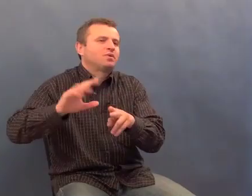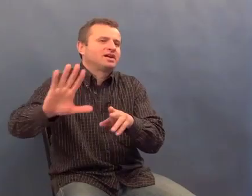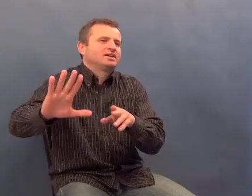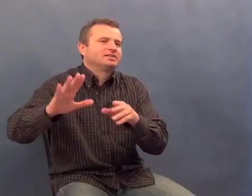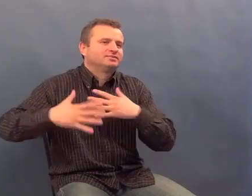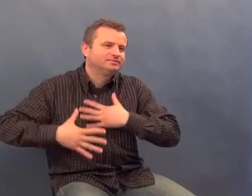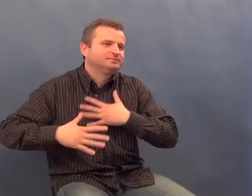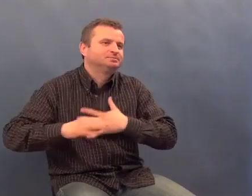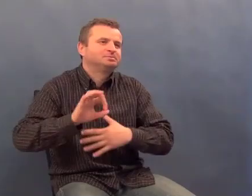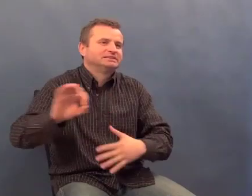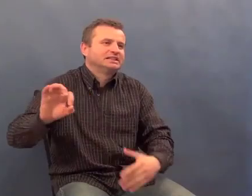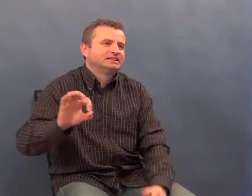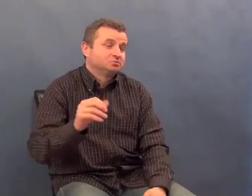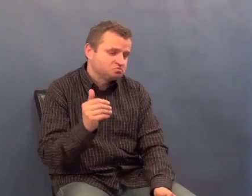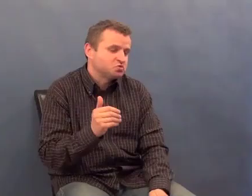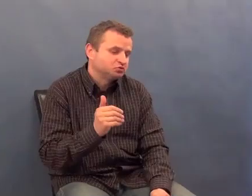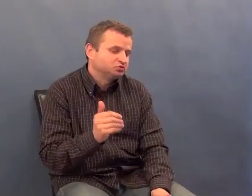Specjalna kąpiel... Może!